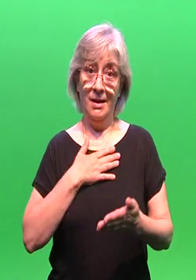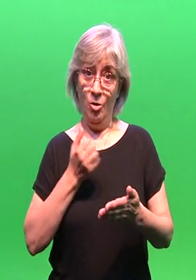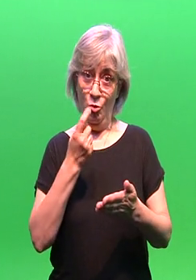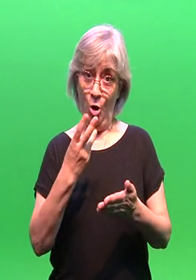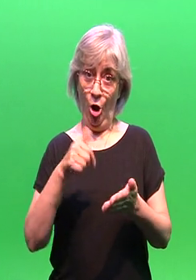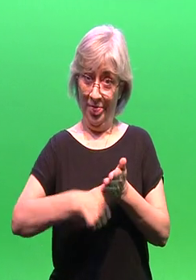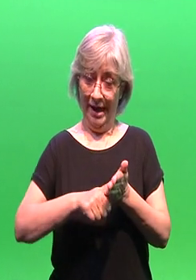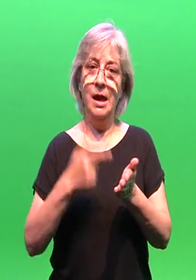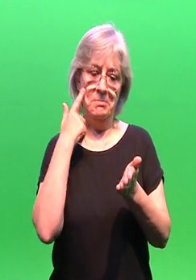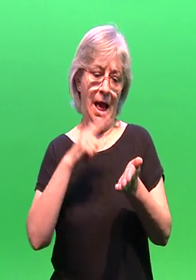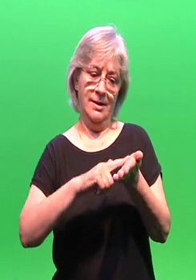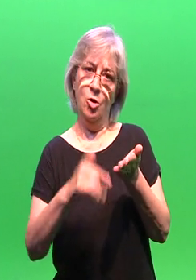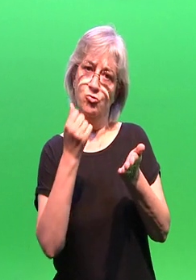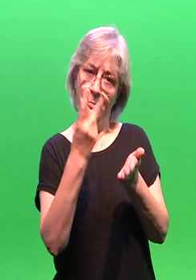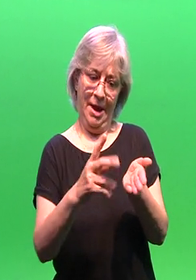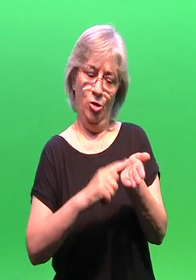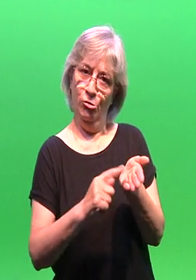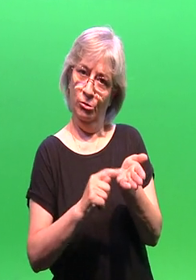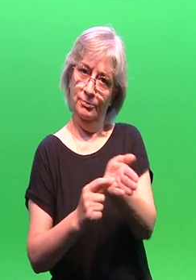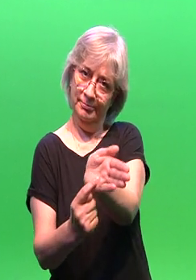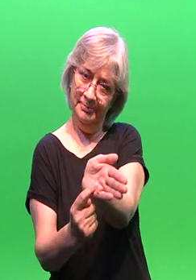El número del DNI? Mira'l aquí directament.